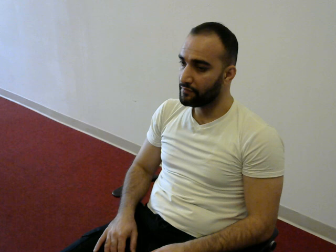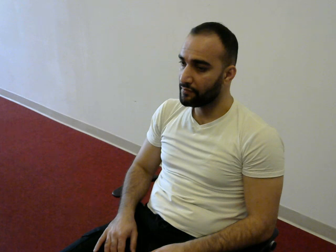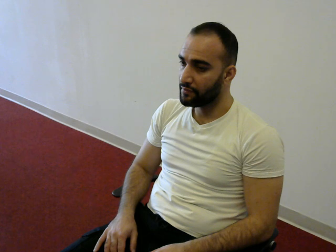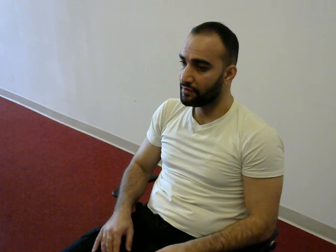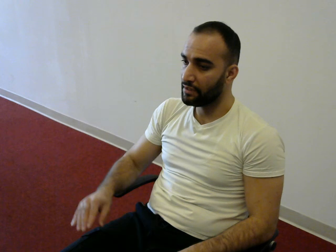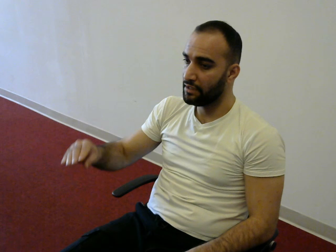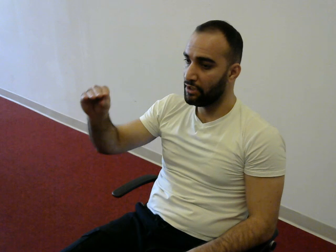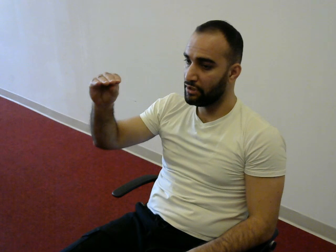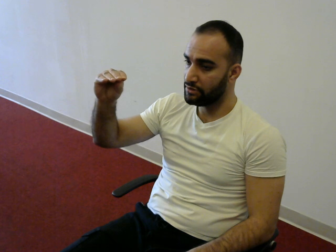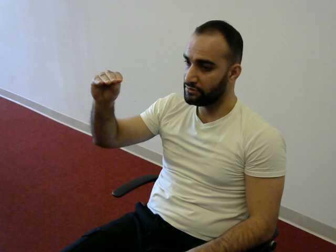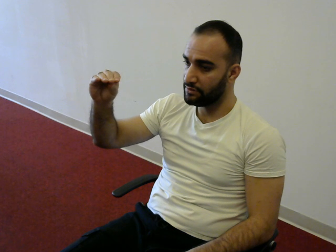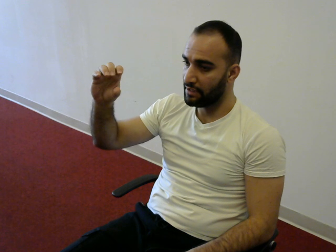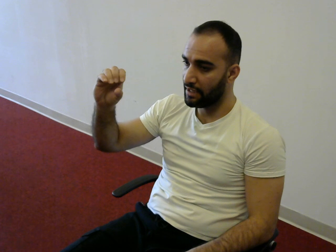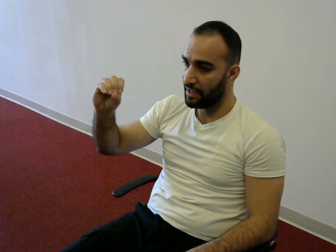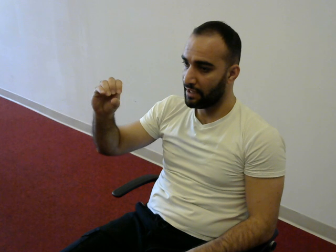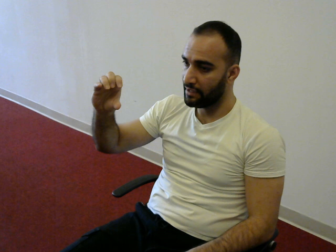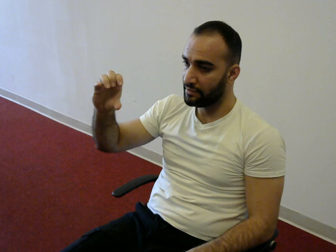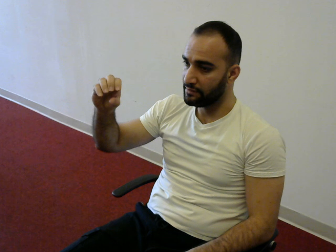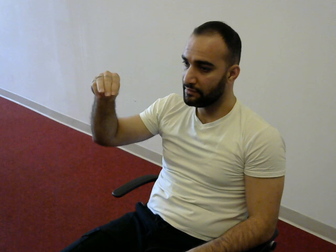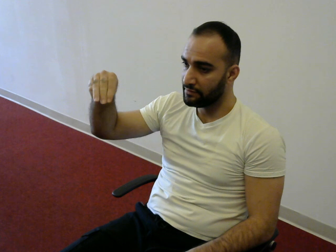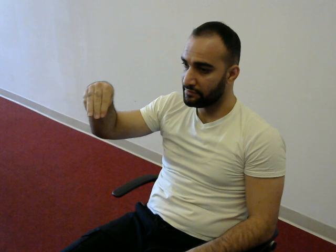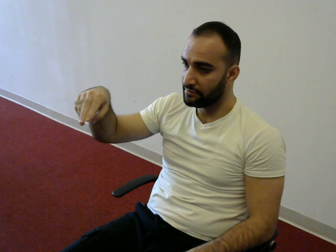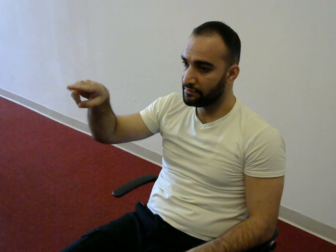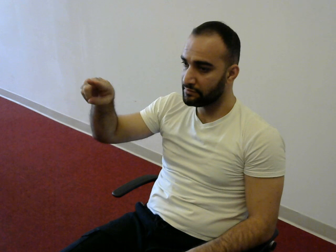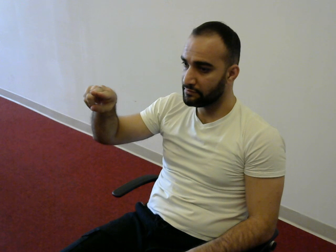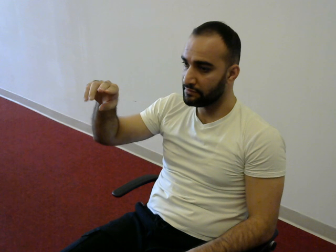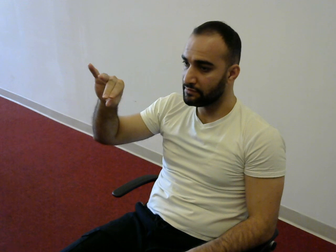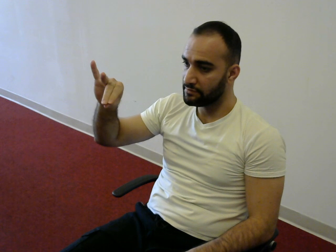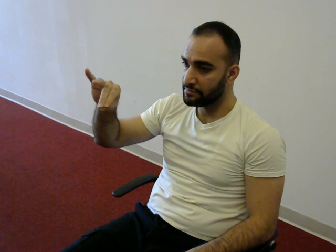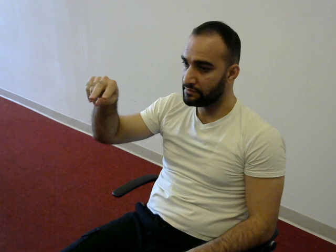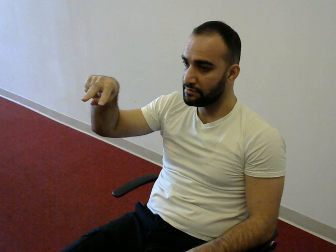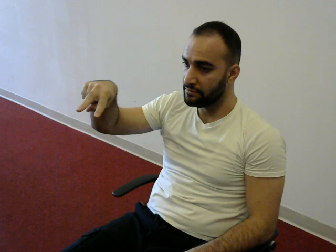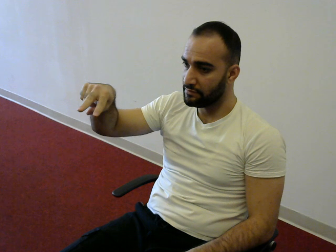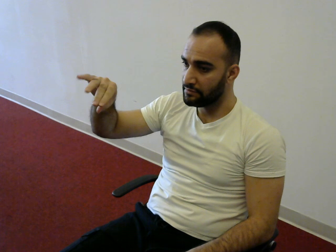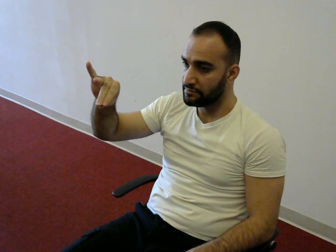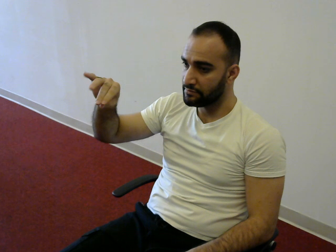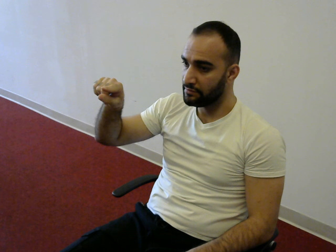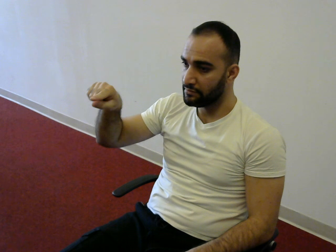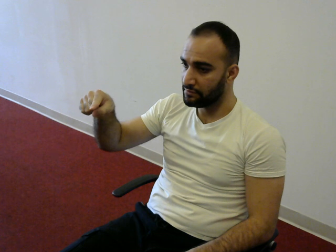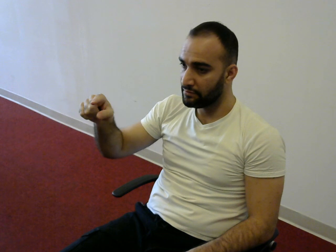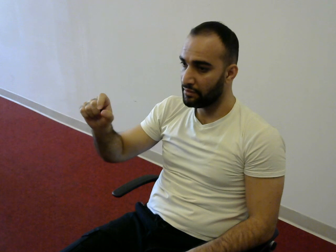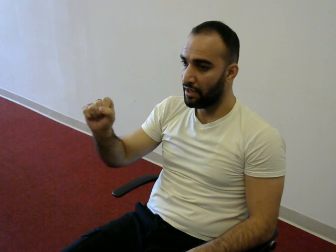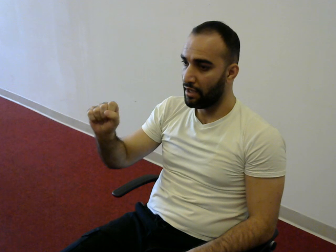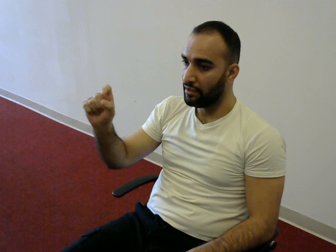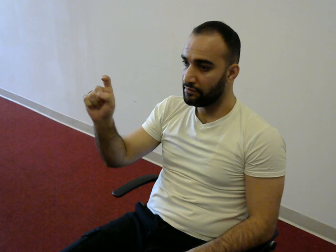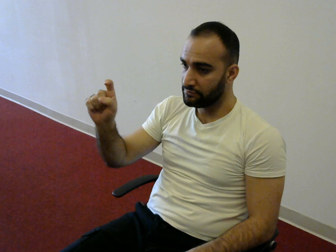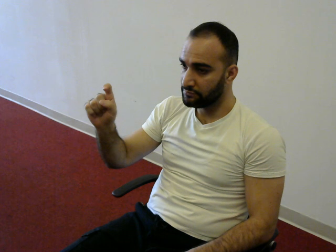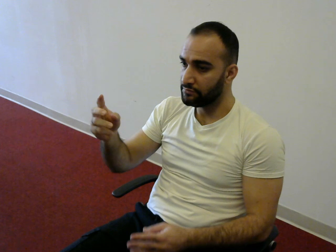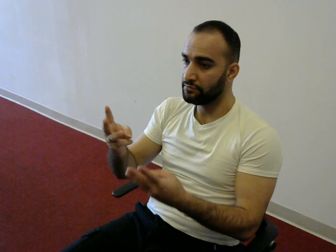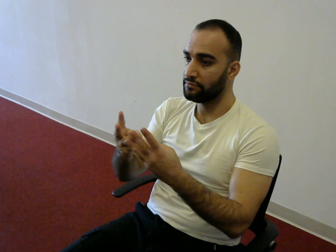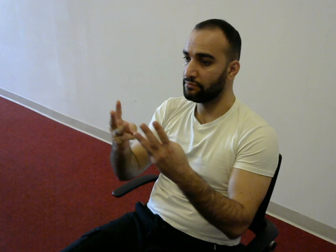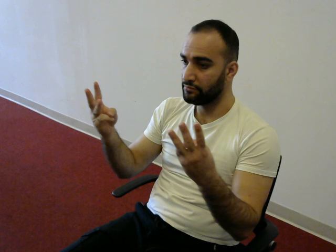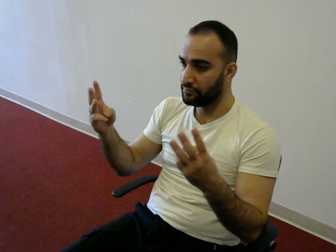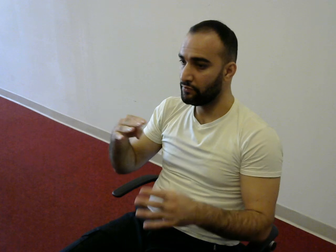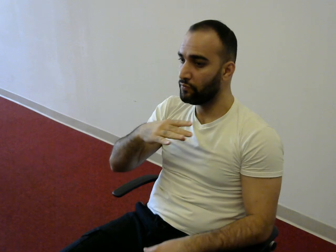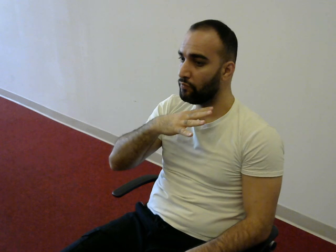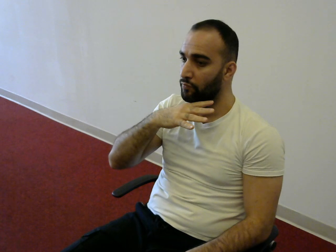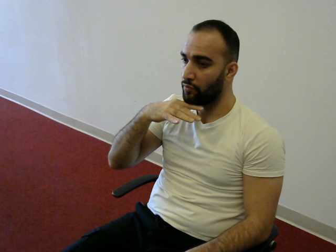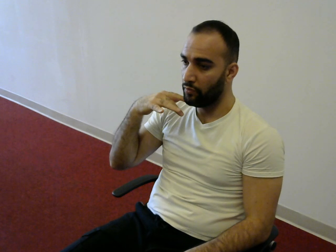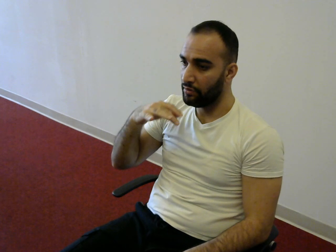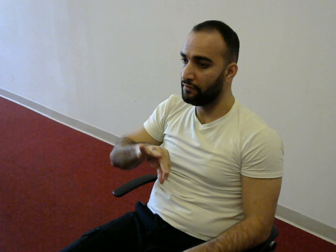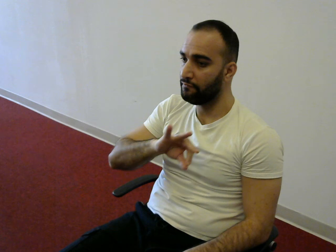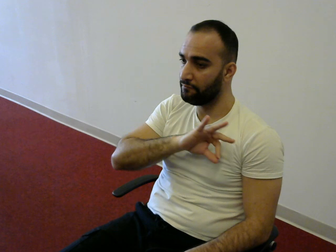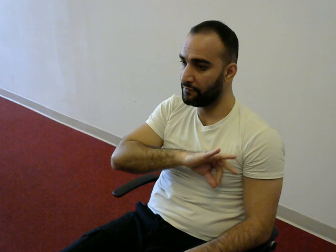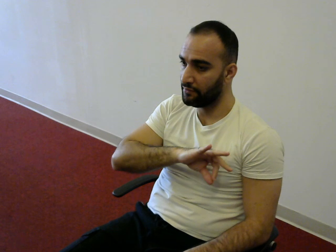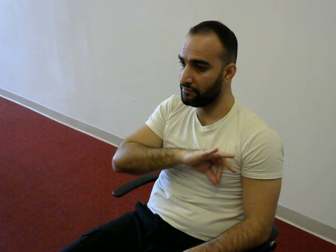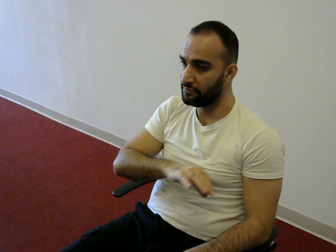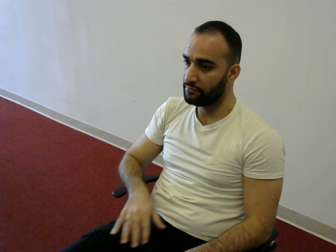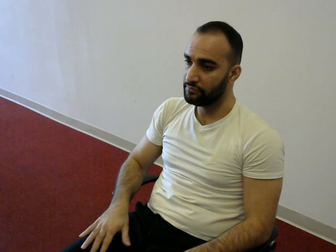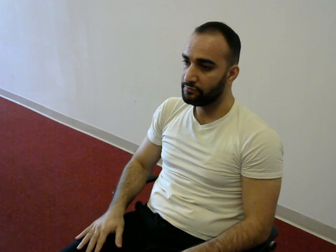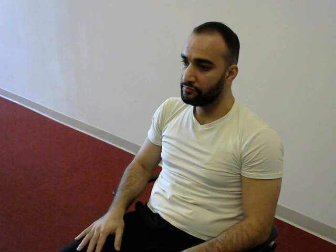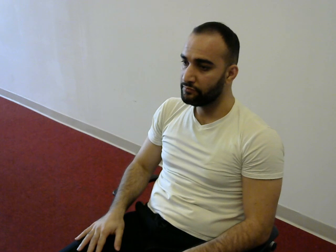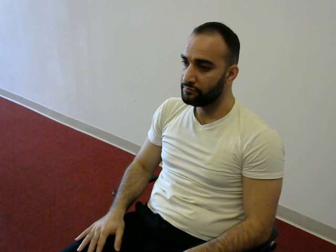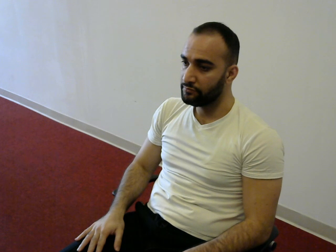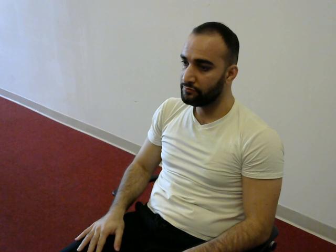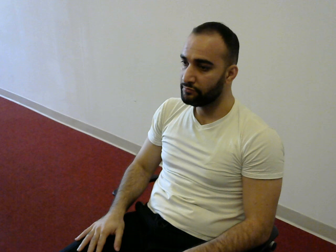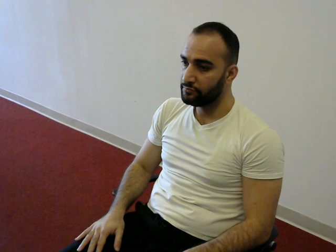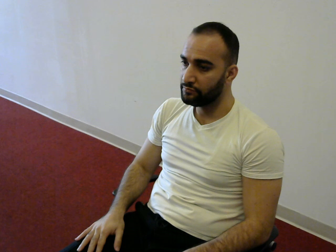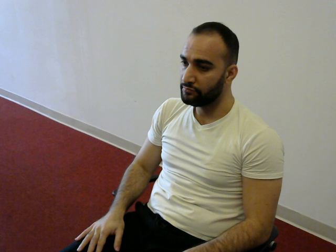Jestdili.az saytı çox faydalıdır